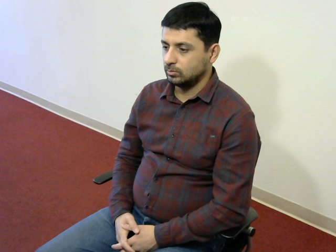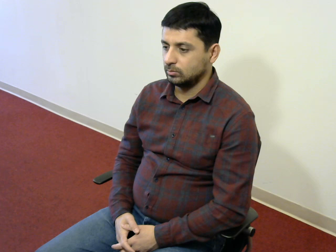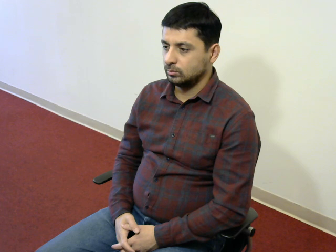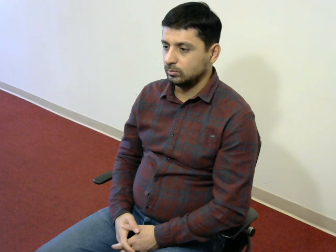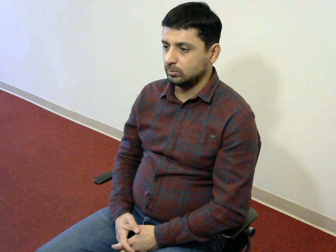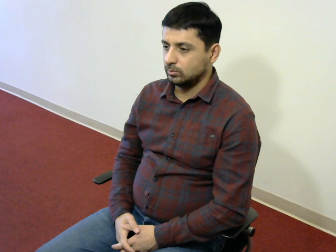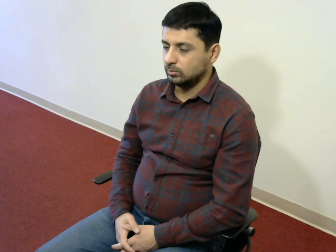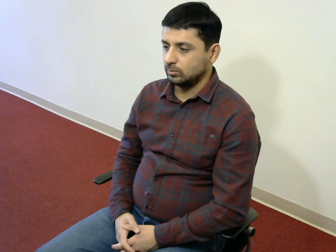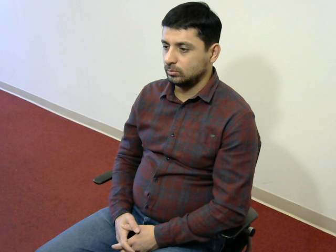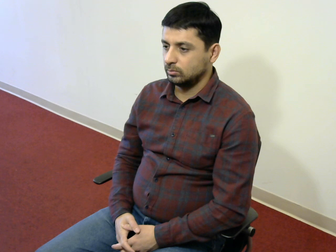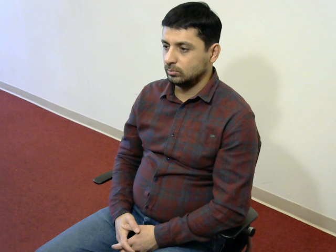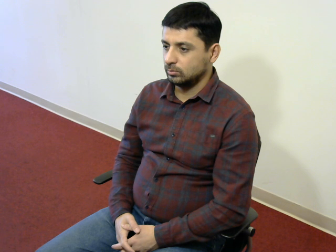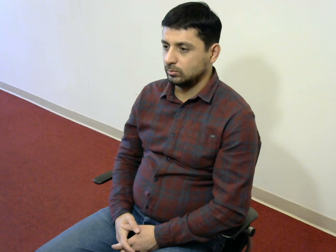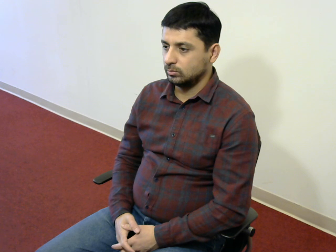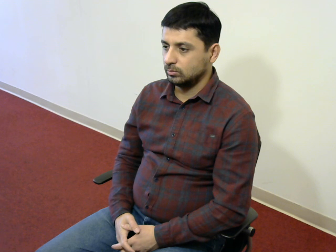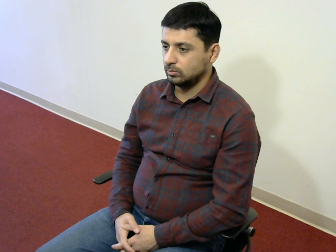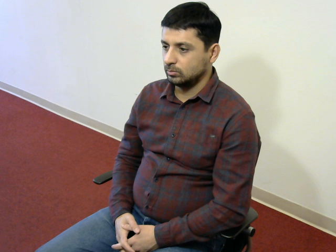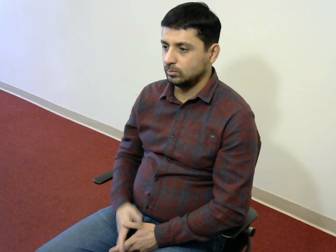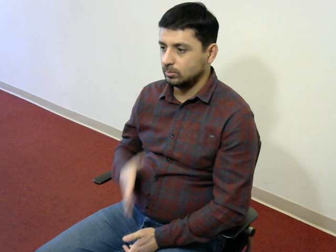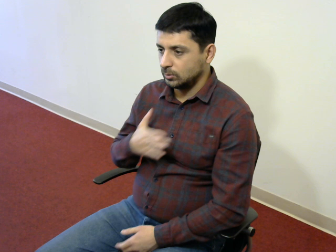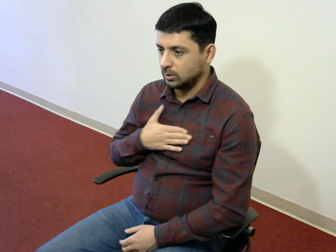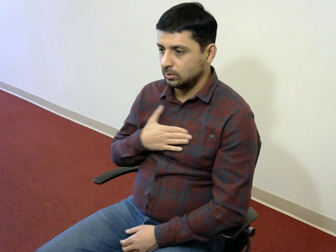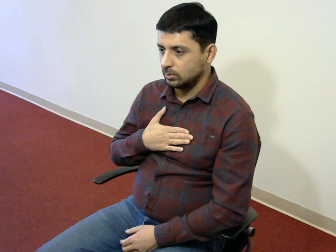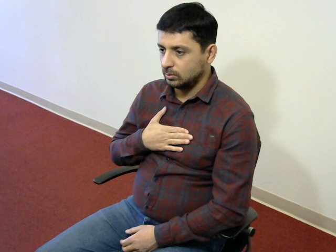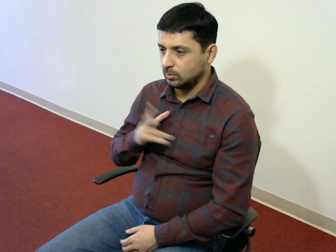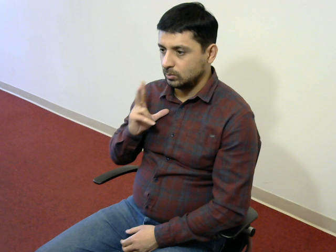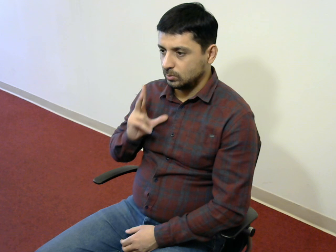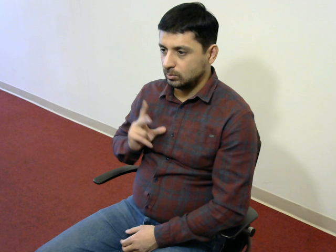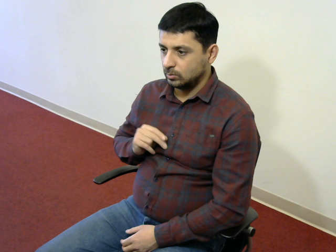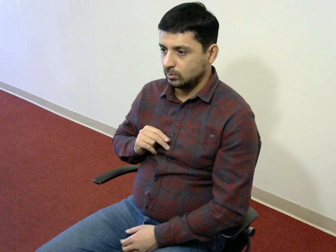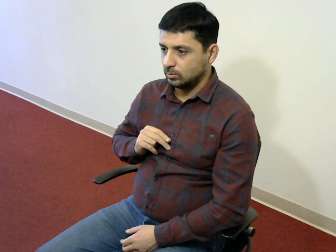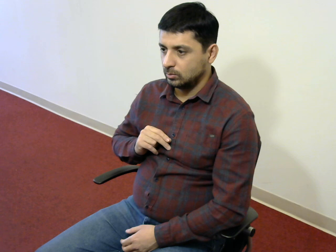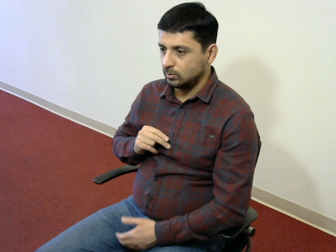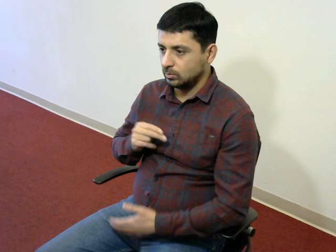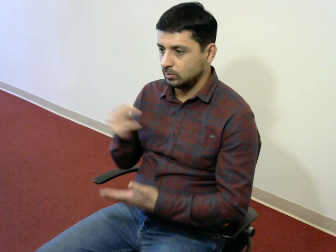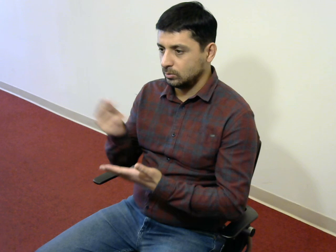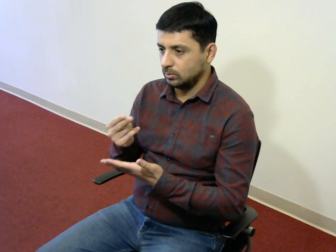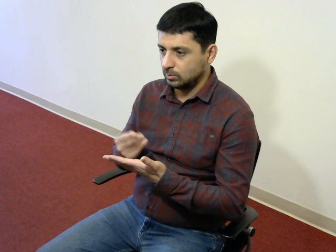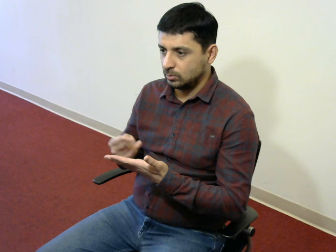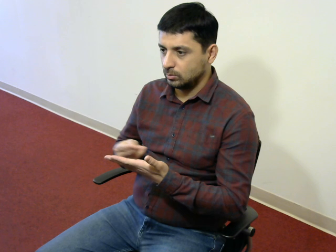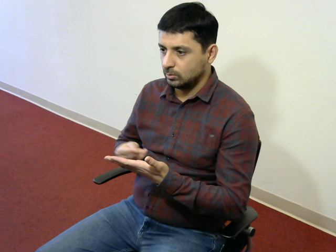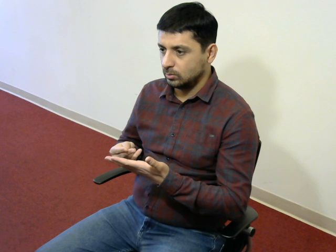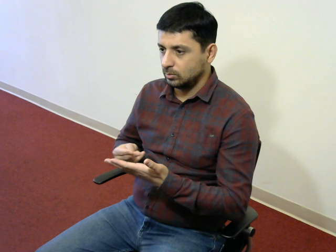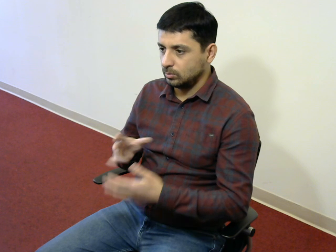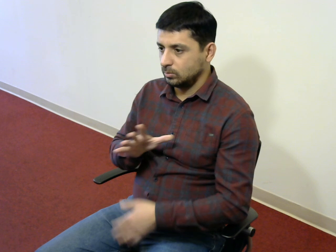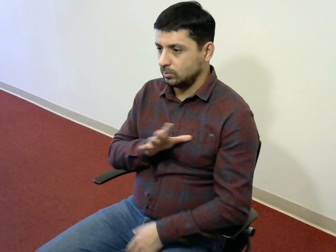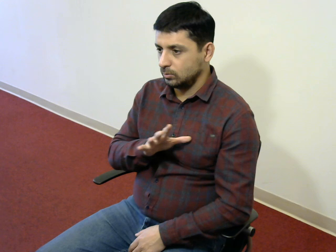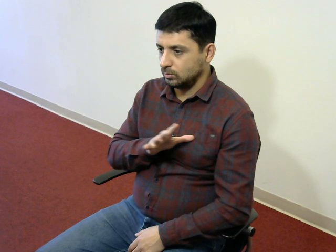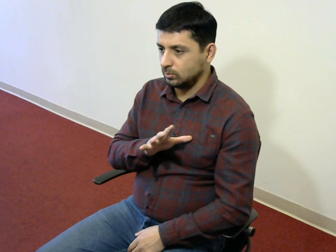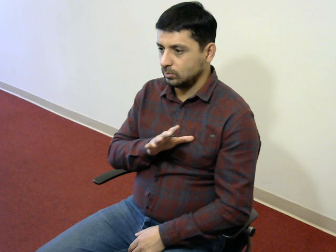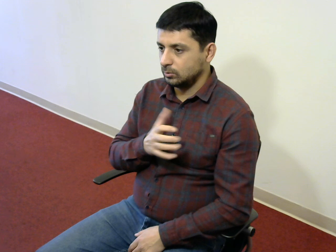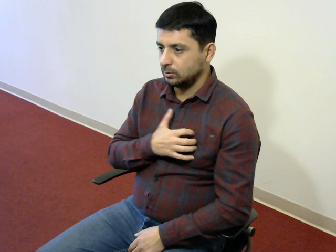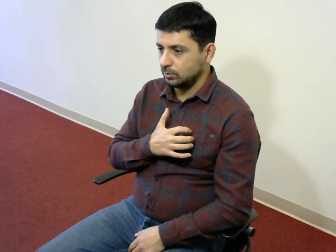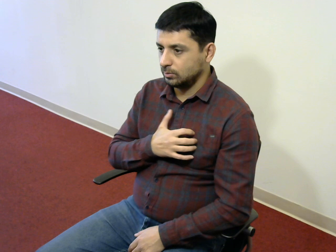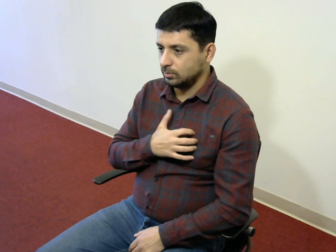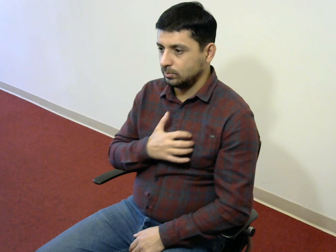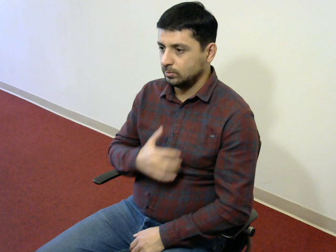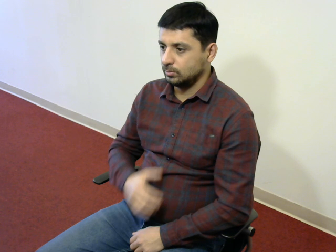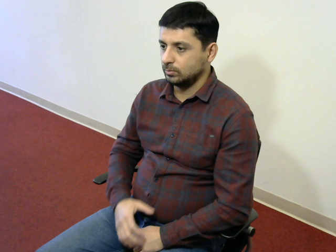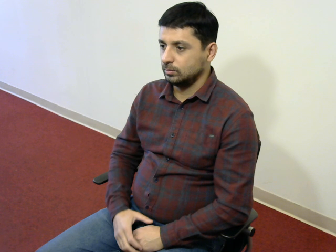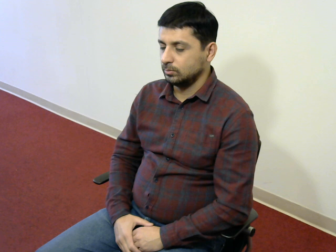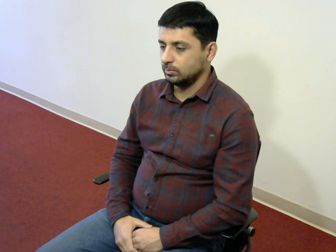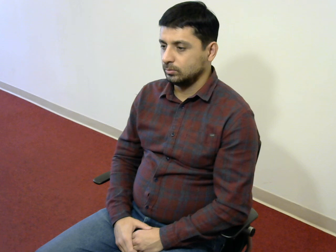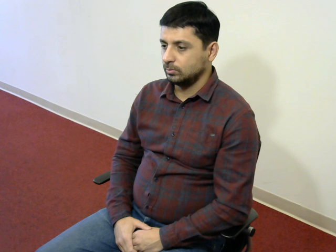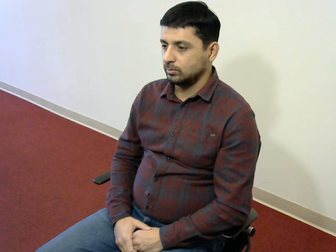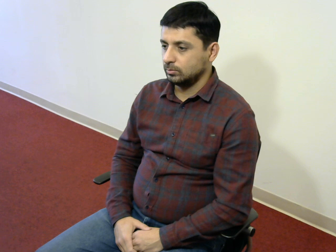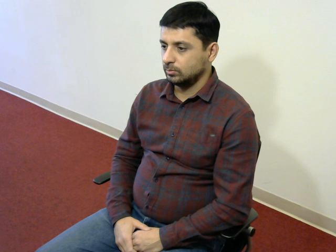Mənim qızım rəssam olmaq istəyir